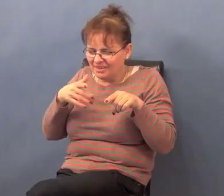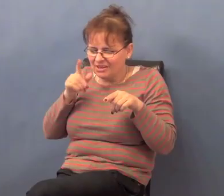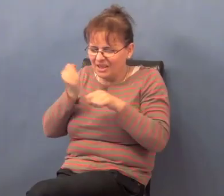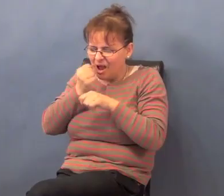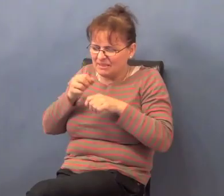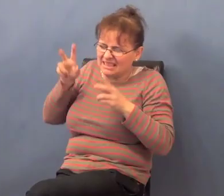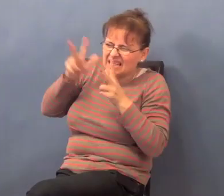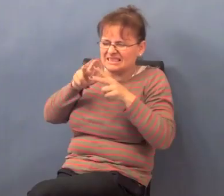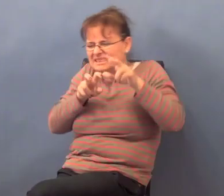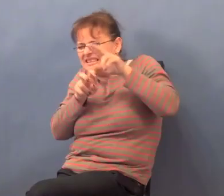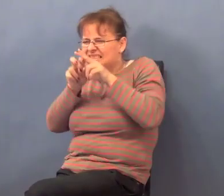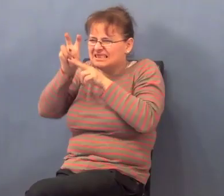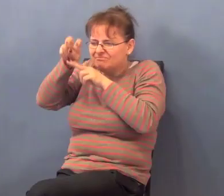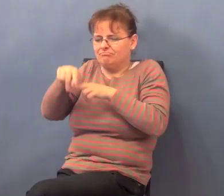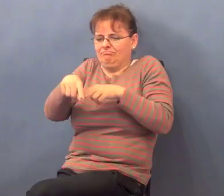Chłopiec wspina się z trudem na kamień.